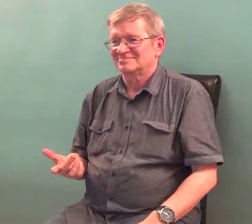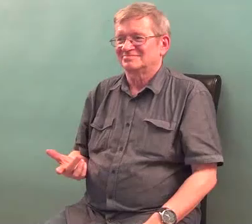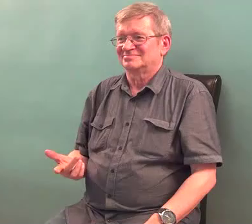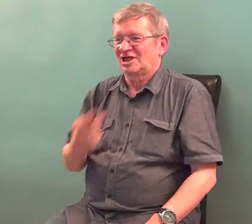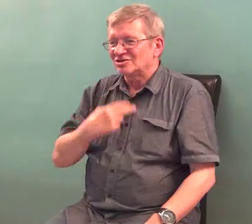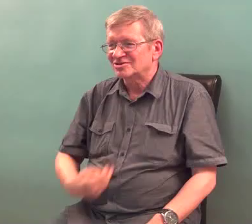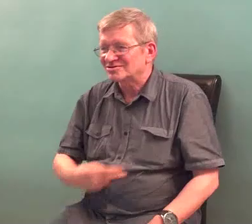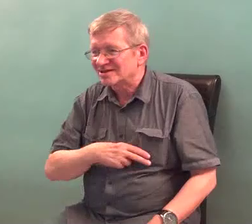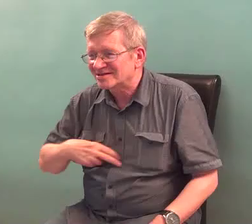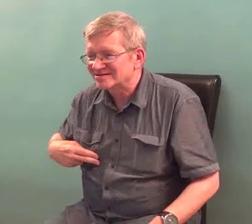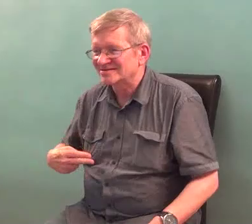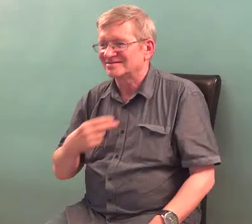"Krzyżacy".